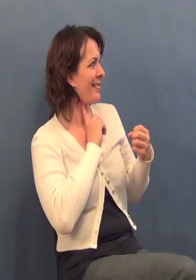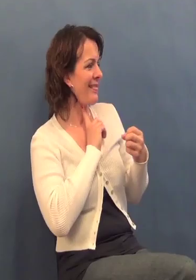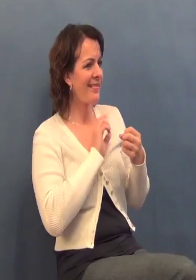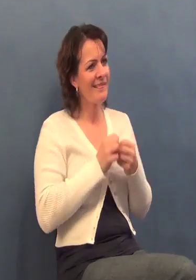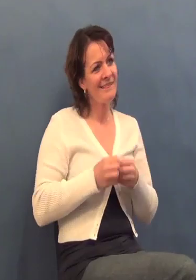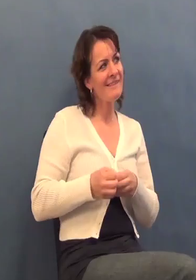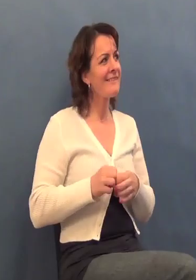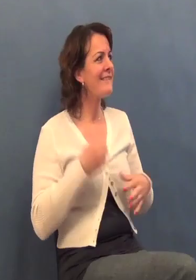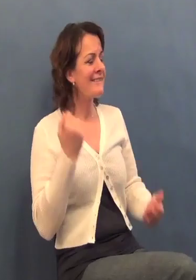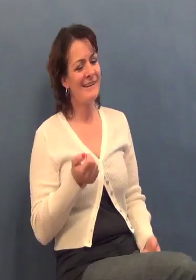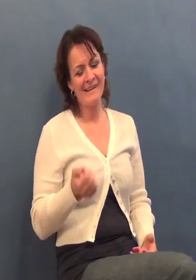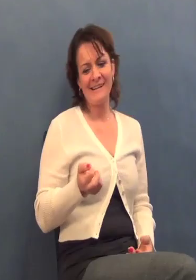Udaje, że bawi się i nic nie robi.